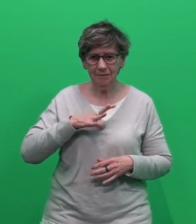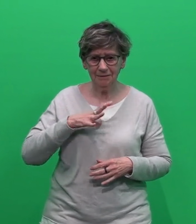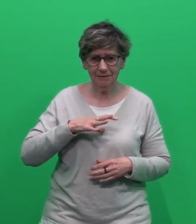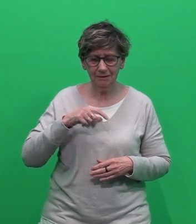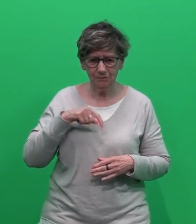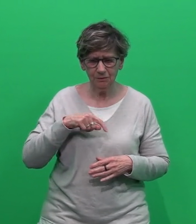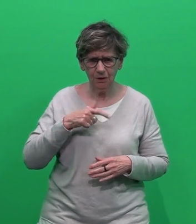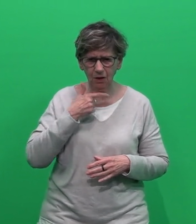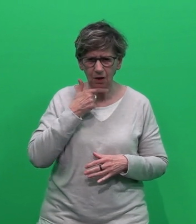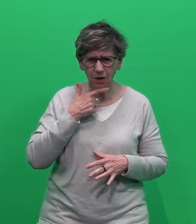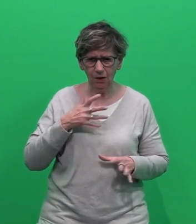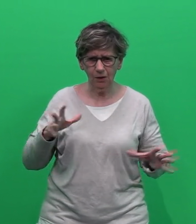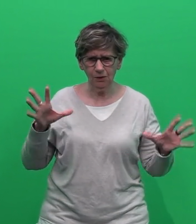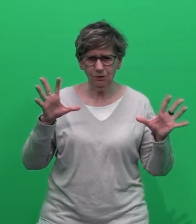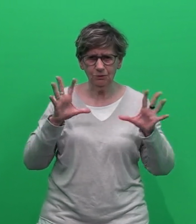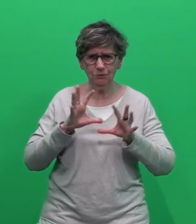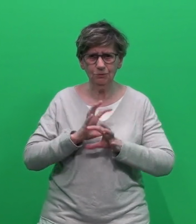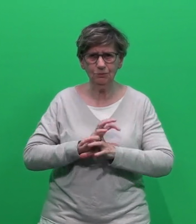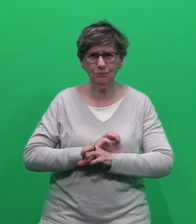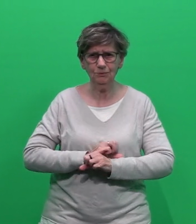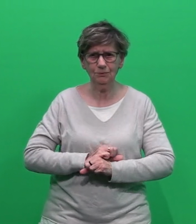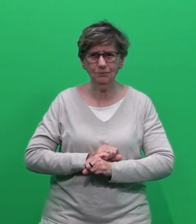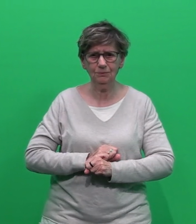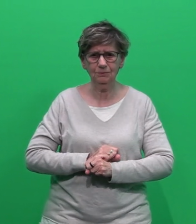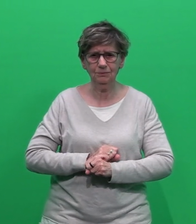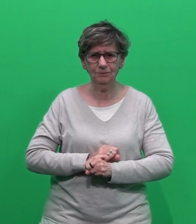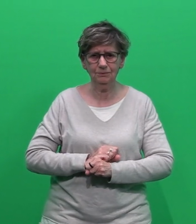Veig que l'orina és d'un color fosc.